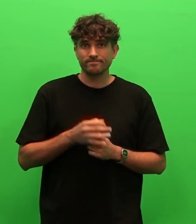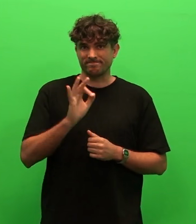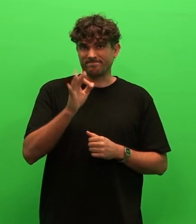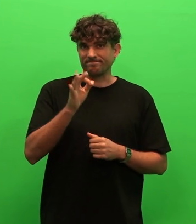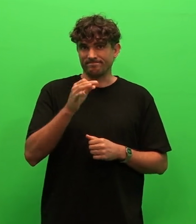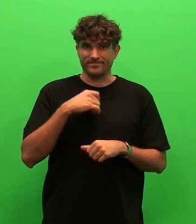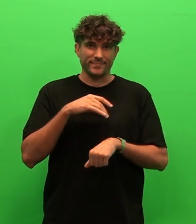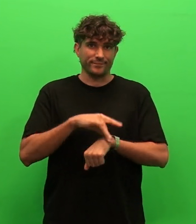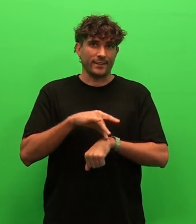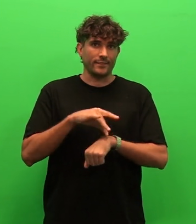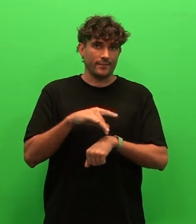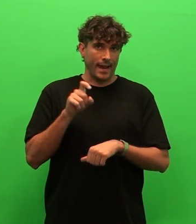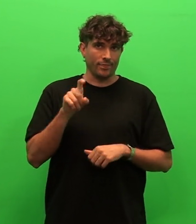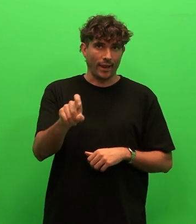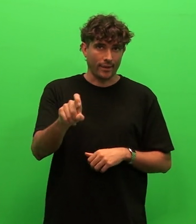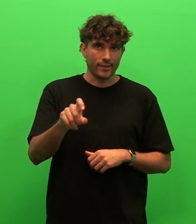Sí, estic malalt, tinc càncer.